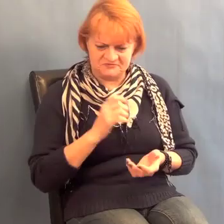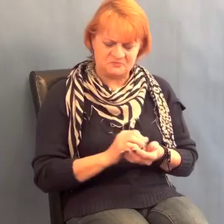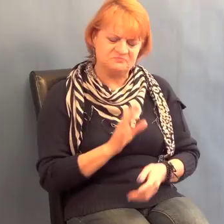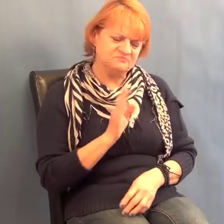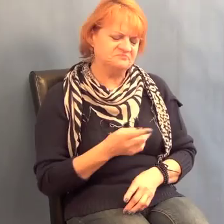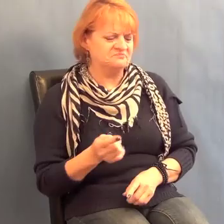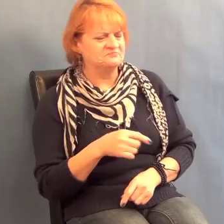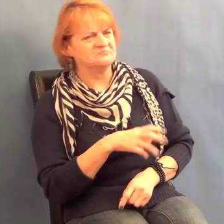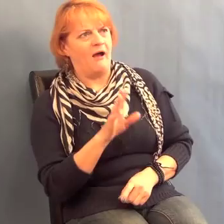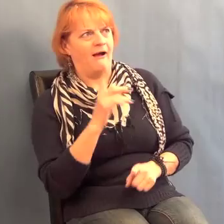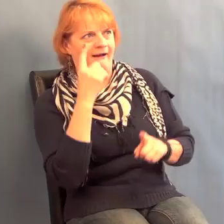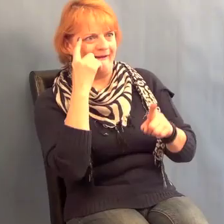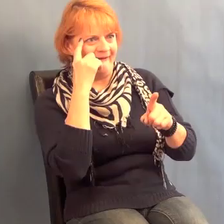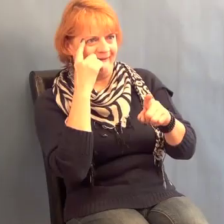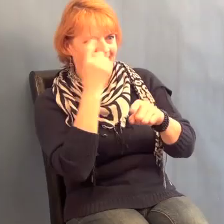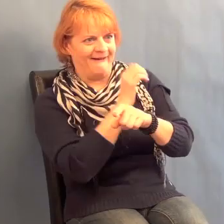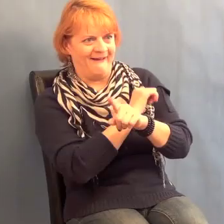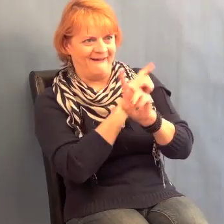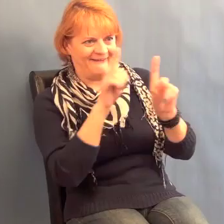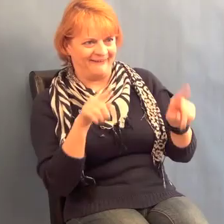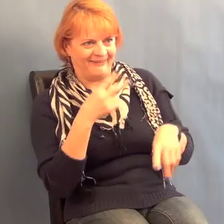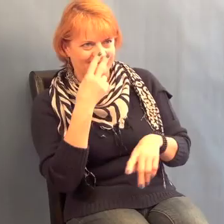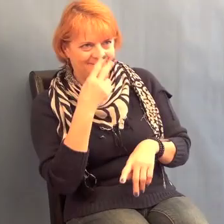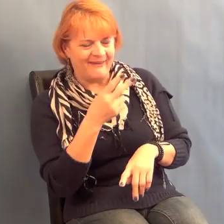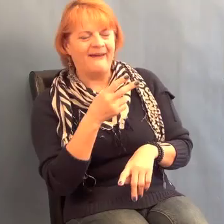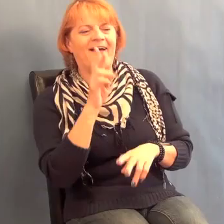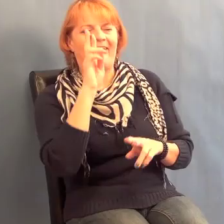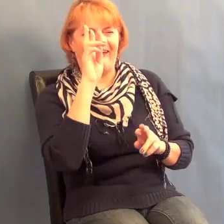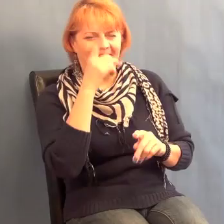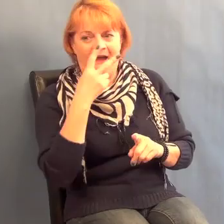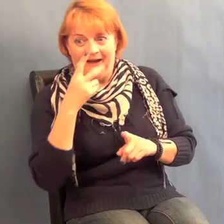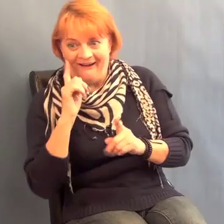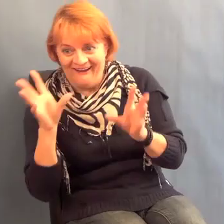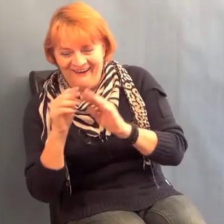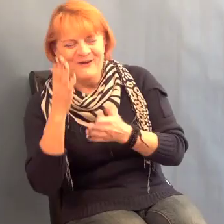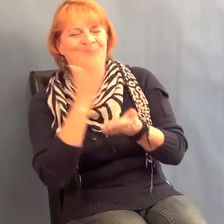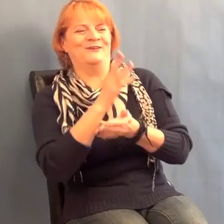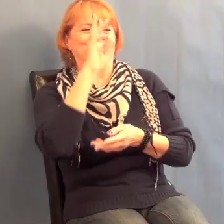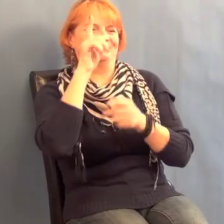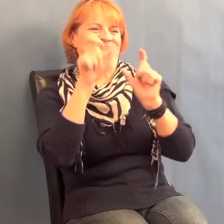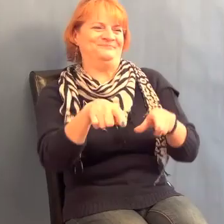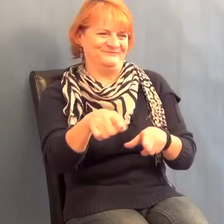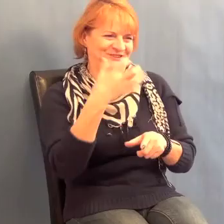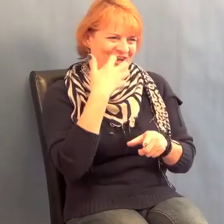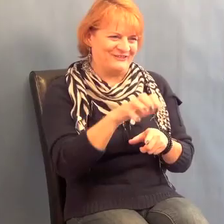Policjant poszedł, ale nagle przyszło mu do głowy, gdy patrzył w okno, że chłopak jest wspólnikiem tamtego pana. I już rozumie, o co chodzi i chce go złapać na gorącym uczynku.